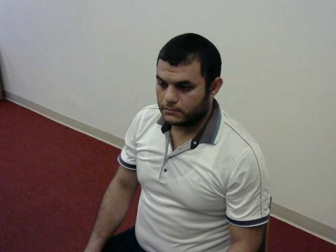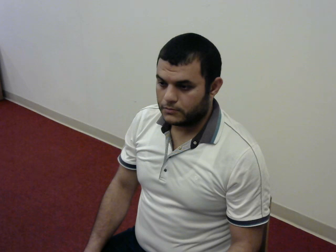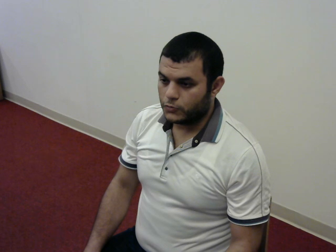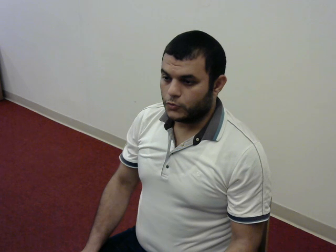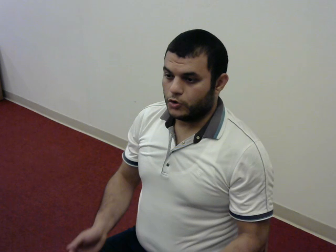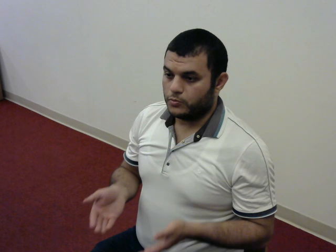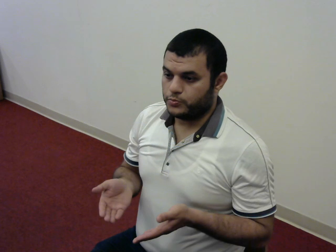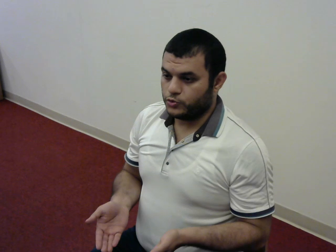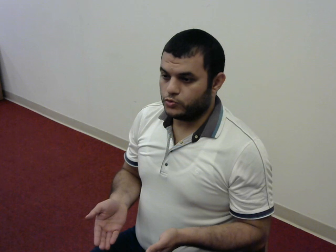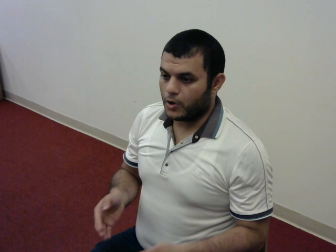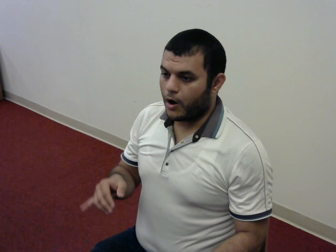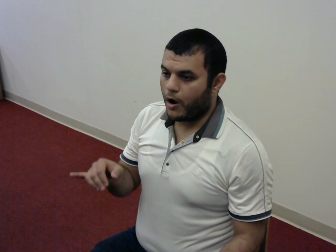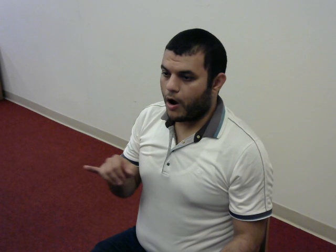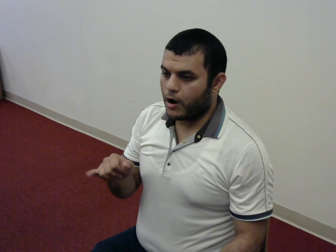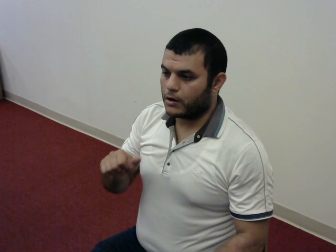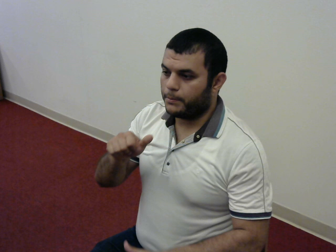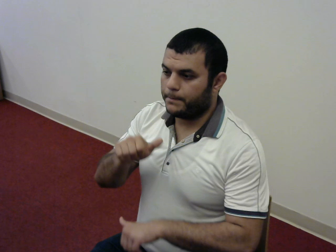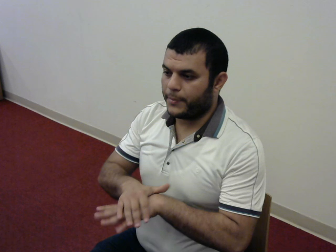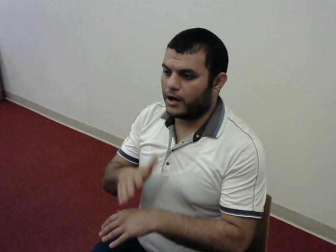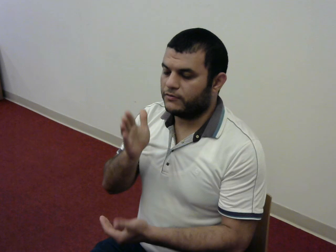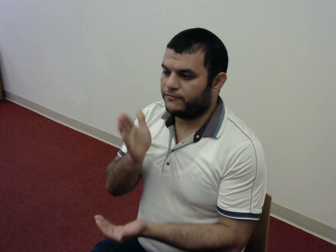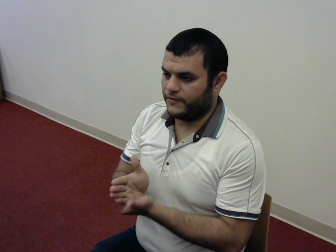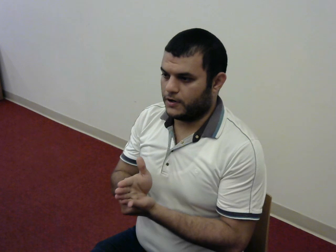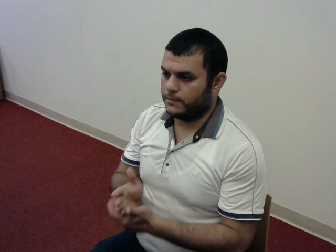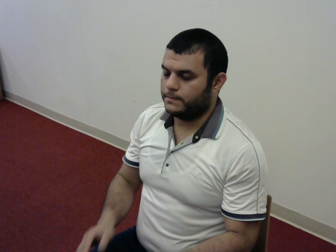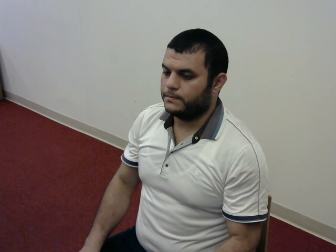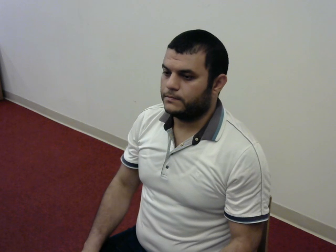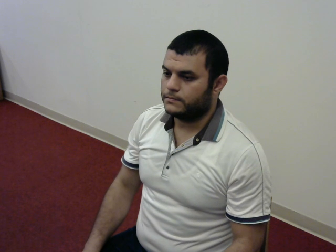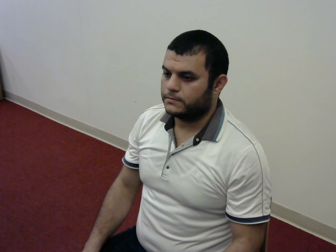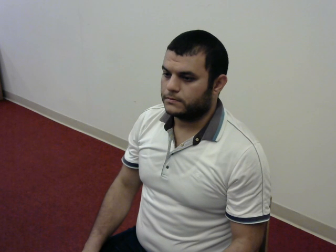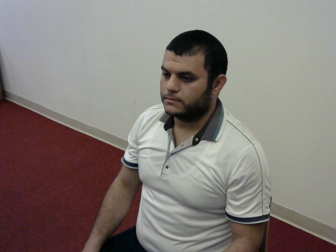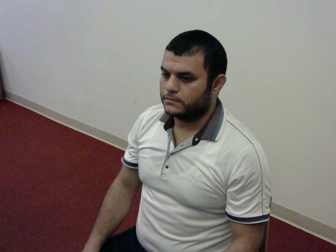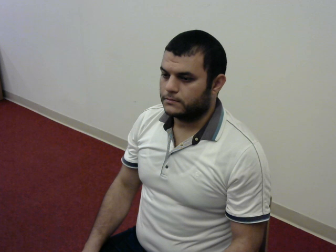Burda harda bank var?